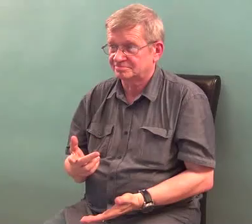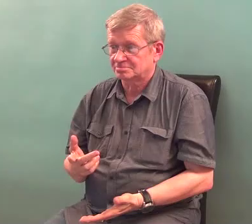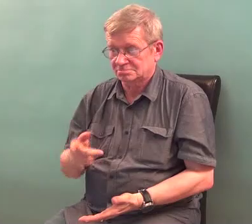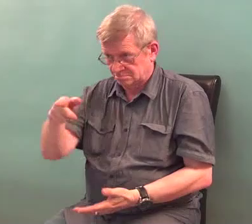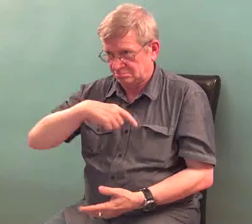Razem będziemy się uczyć.